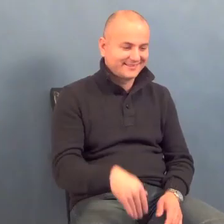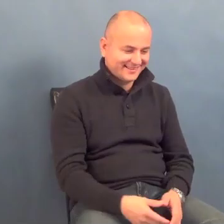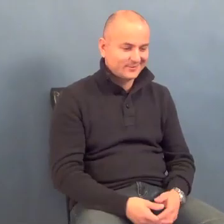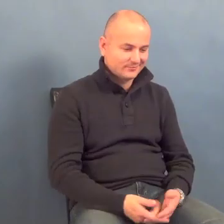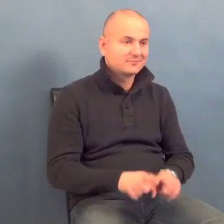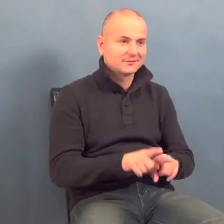Dobrze.